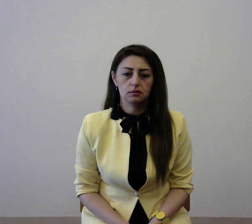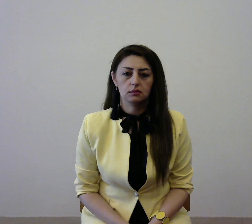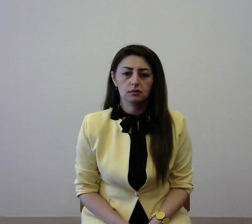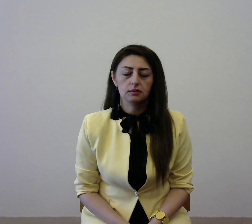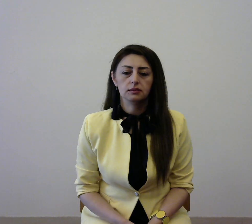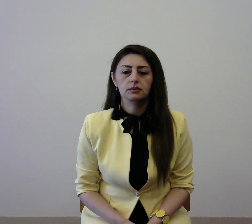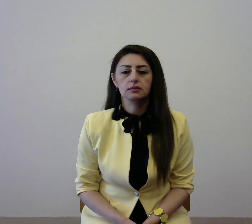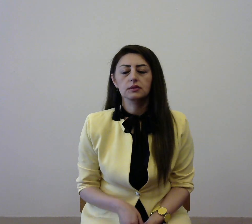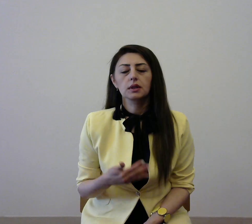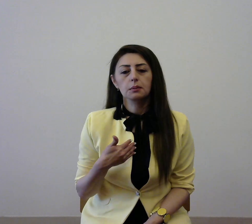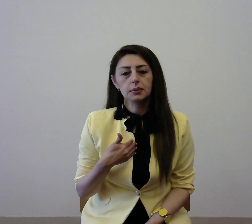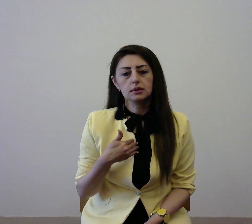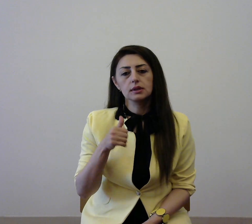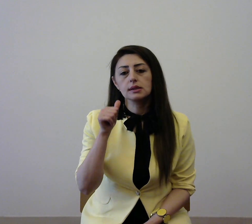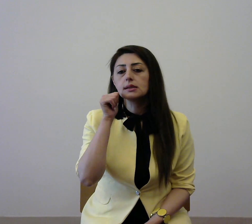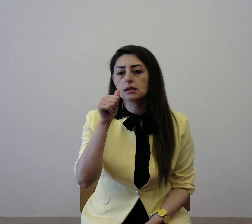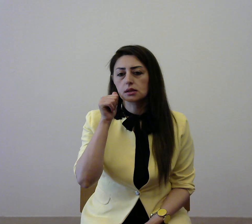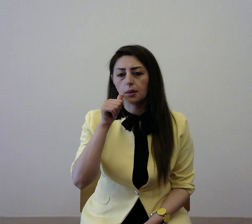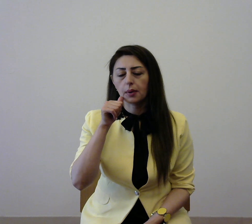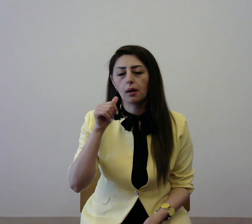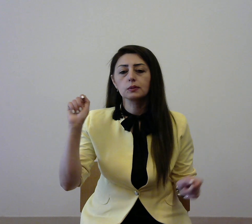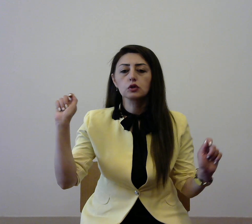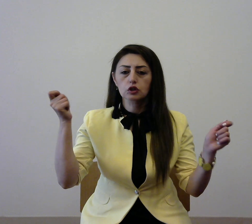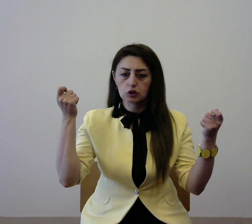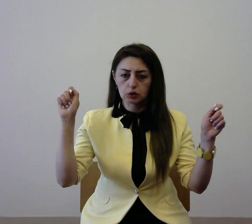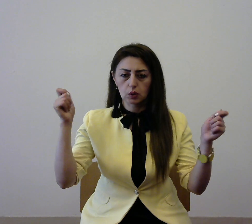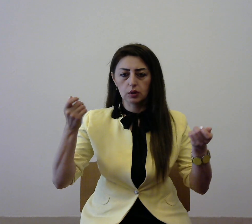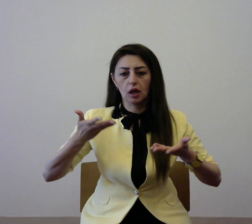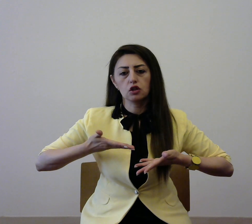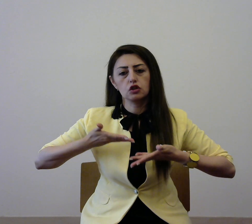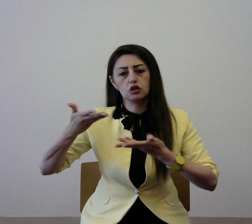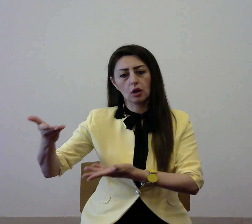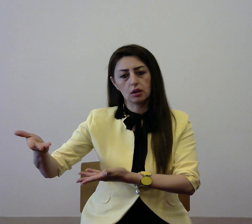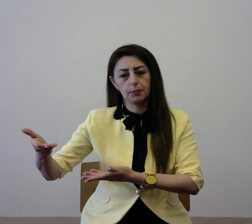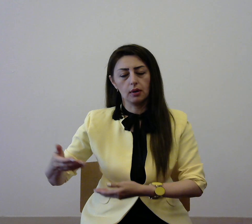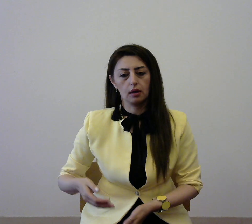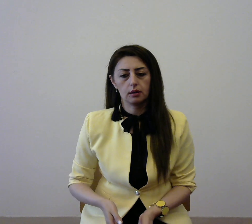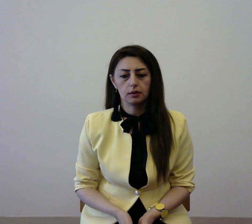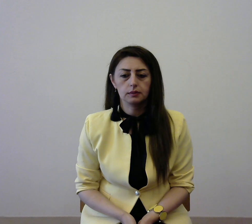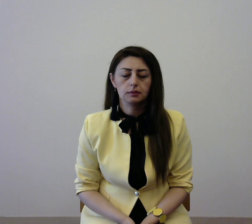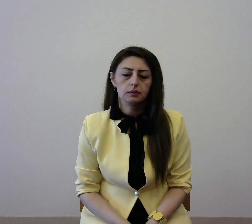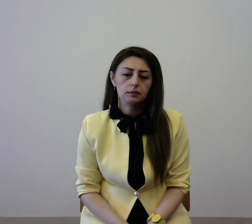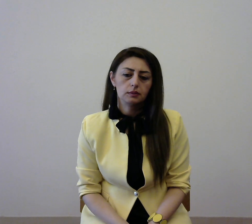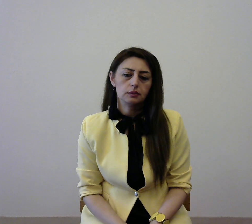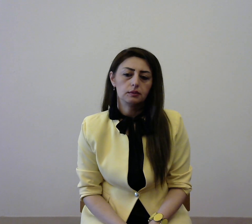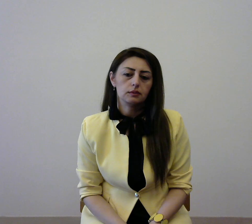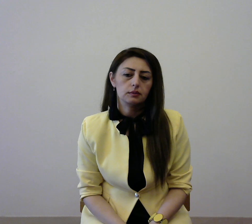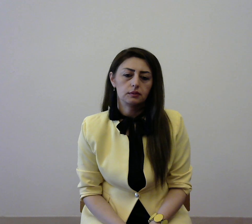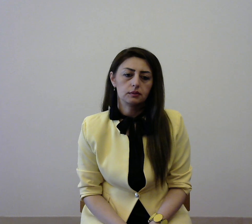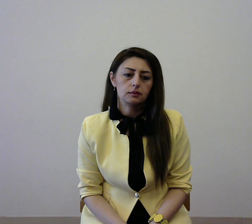Bizi sabah toya çağırıblar